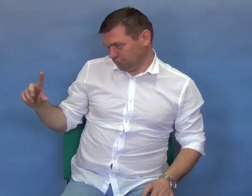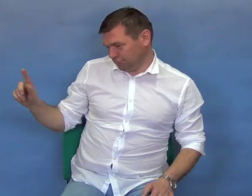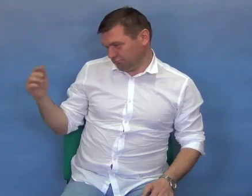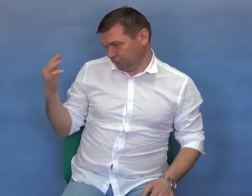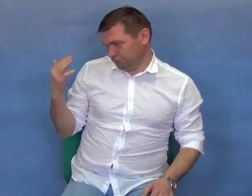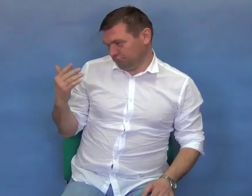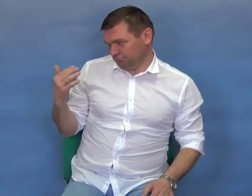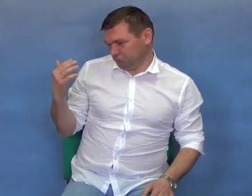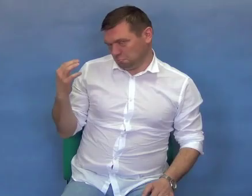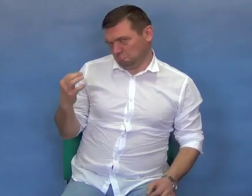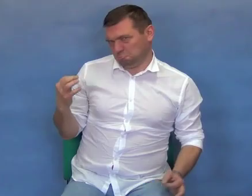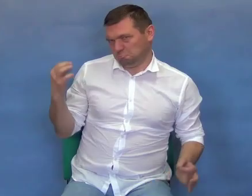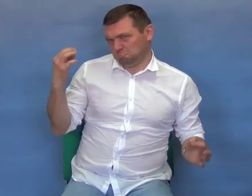Zastanawia się.